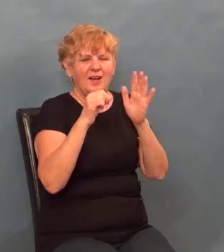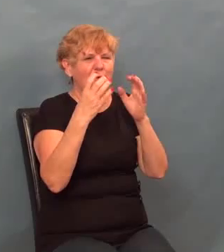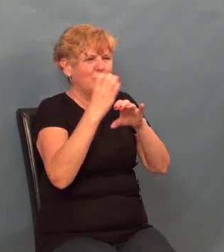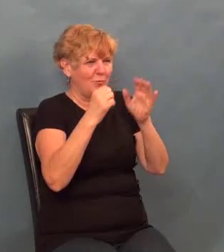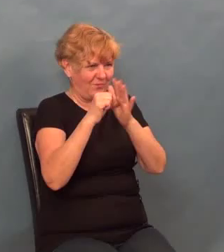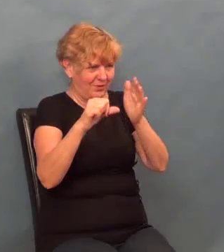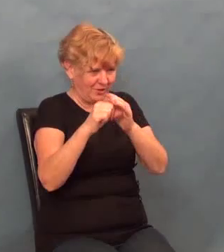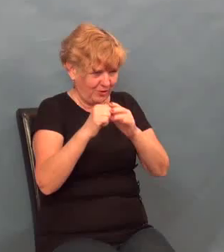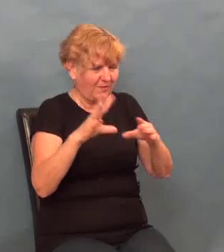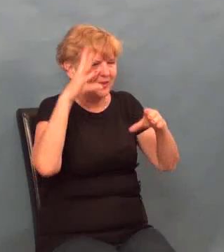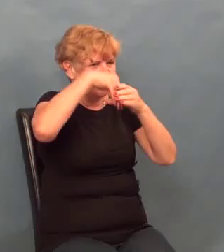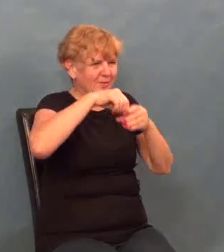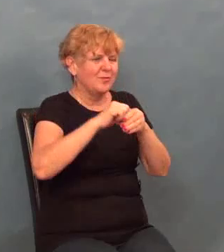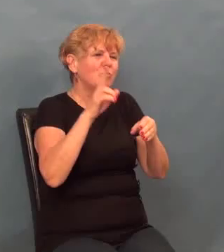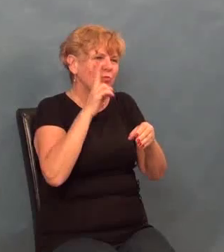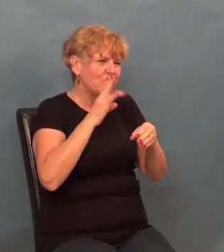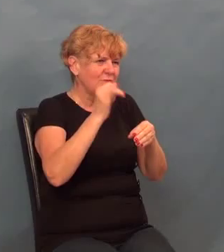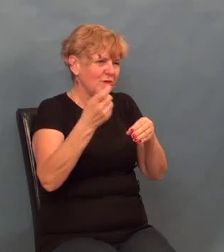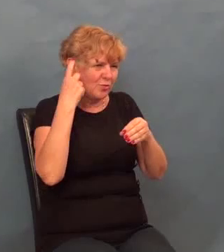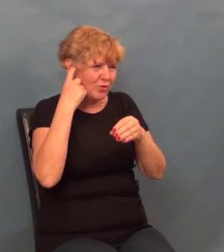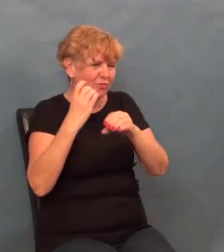W autobusie na wycieczce byli głusi i słyszący.